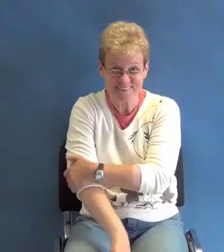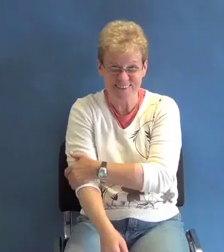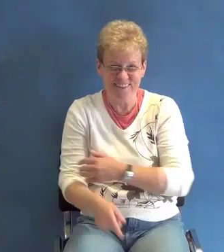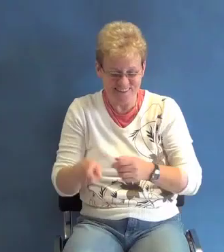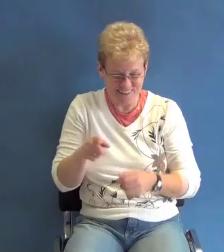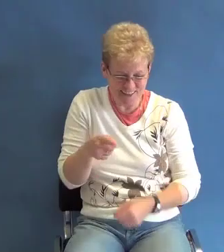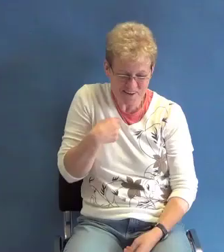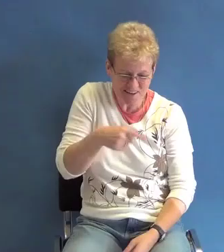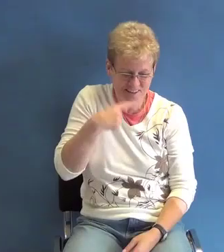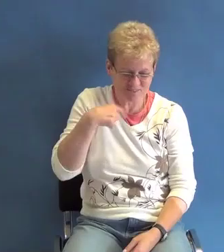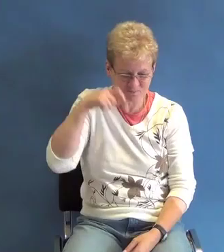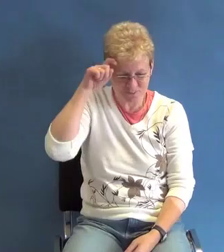Nie, to język niemiecki.